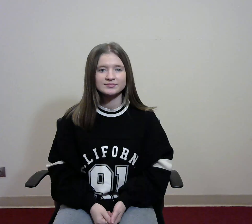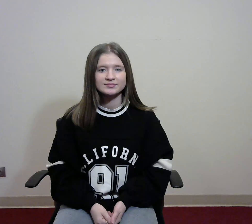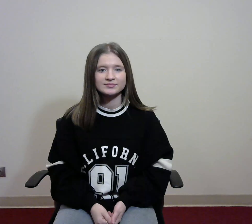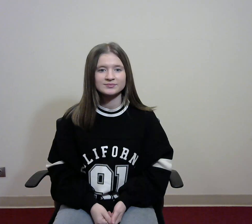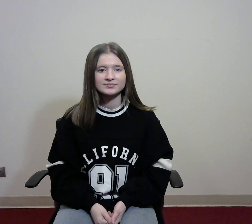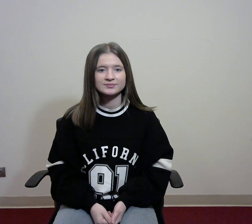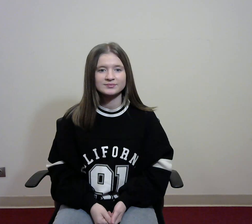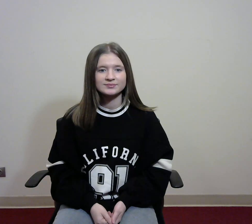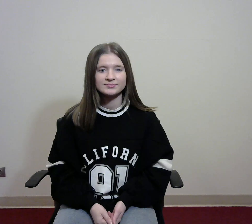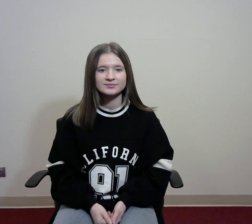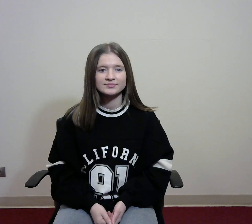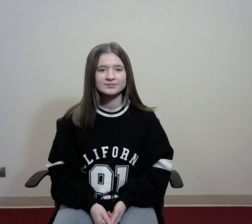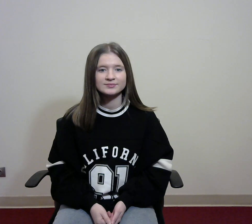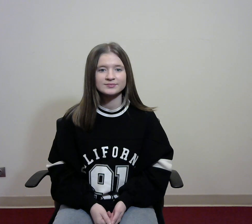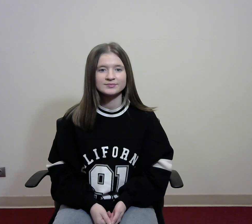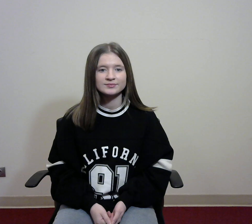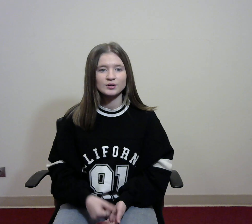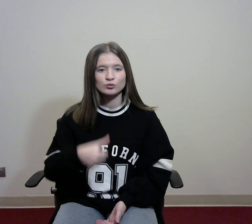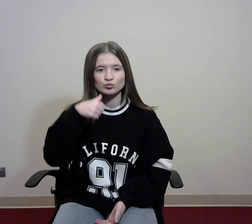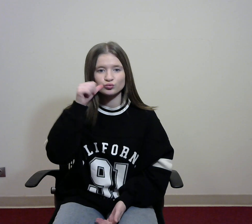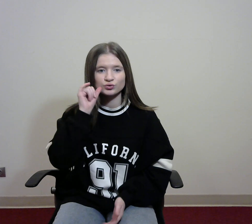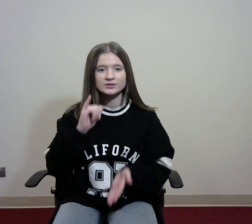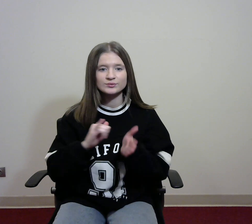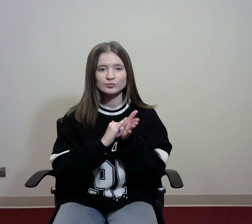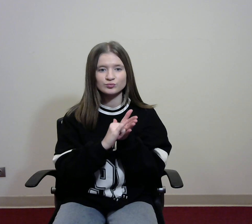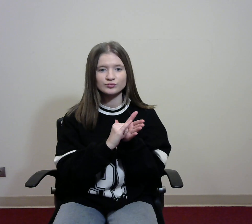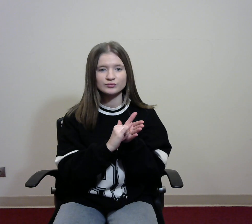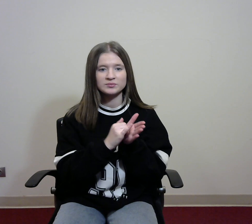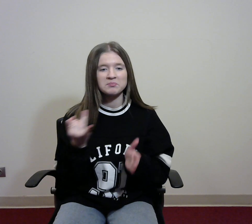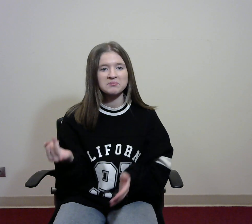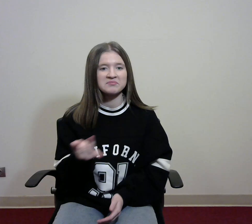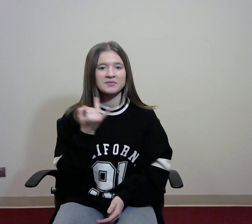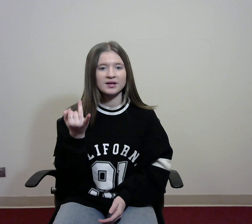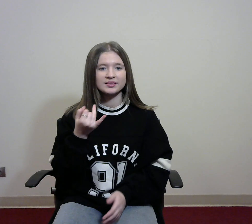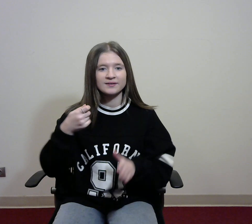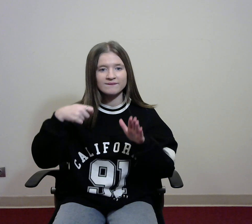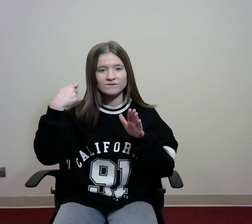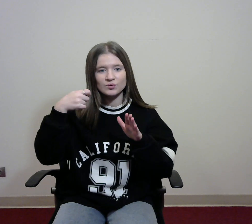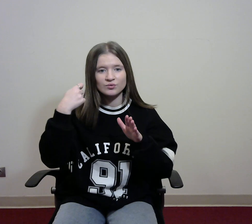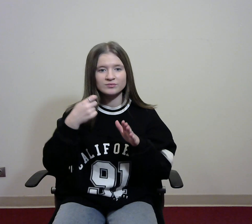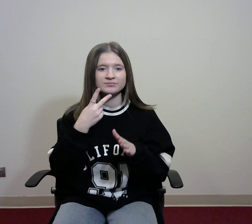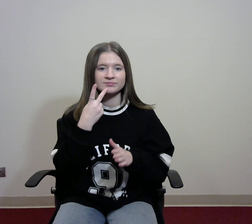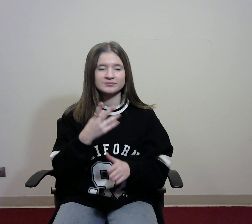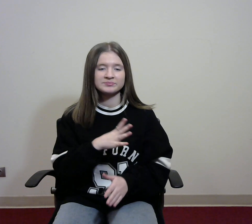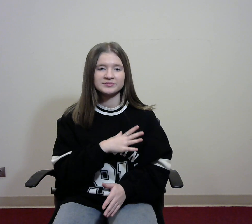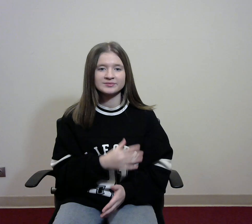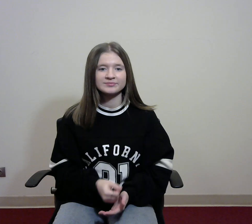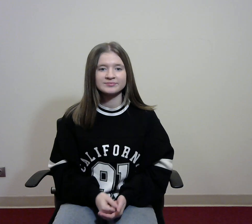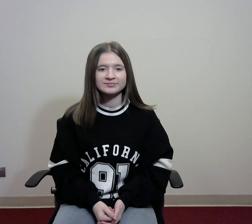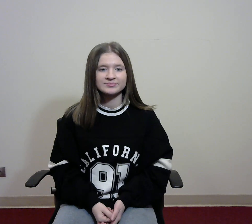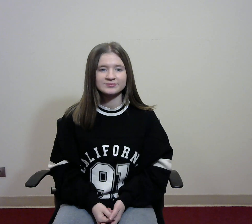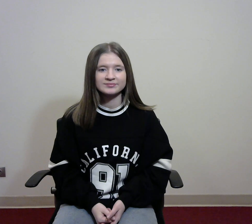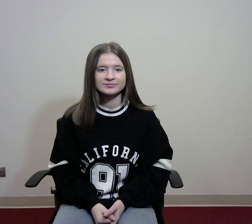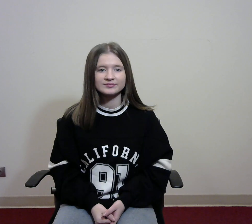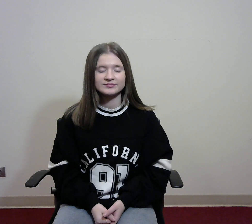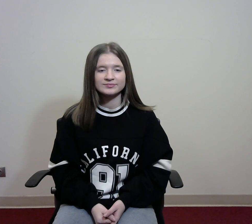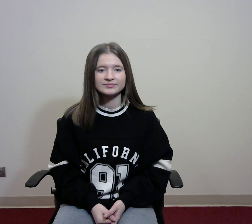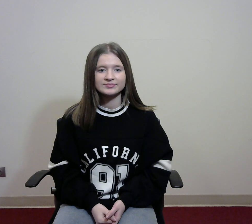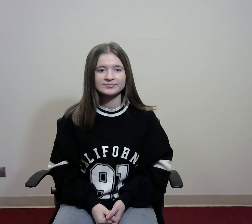Dünən YouTube da maraqlı videoya baxmışam